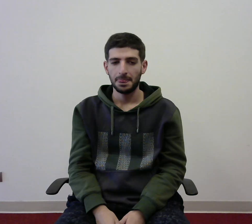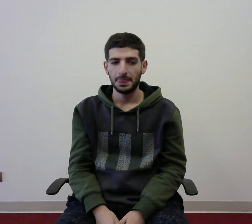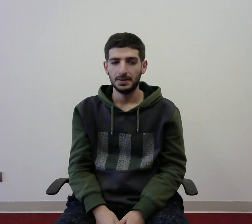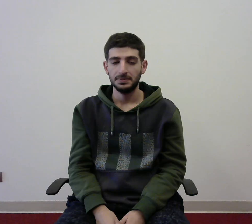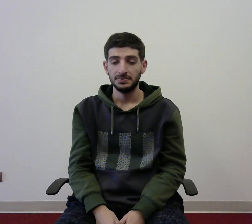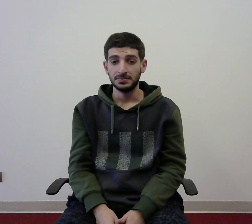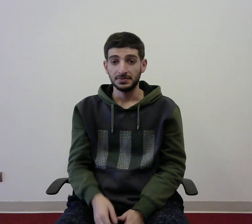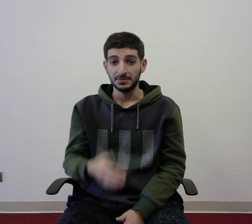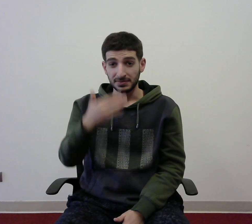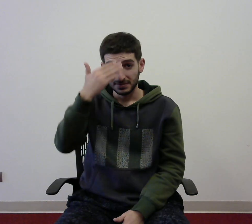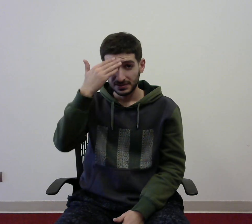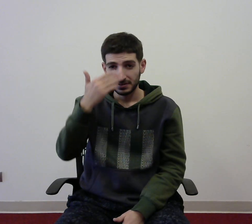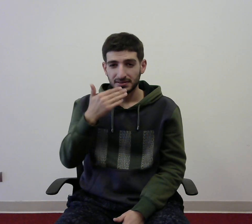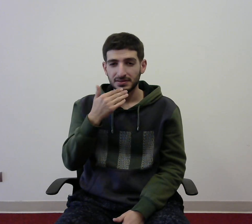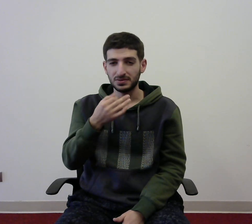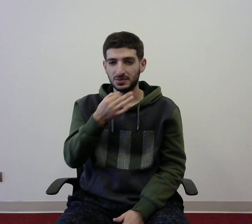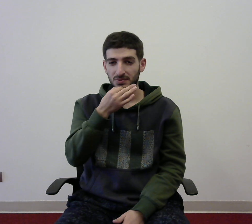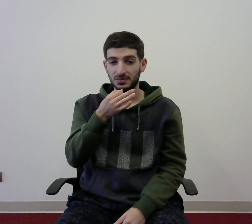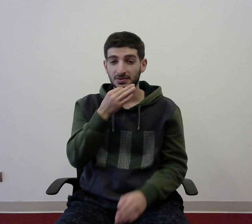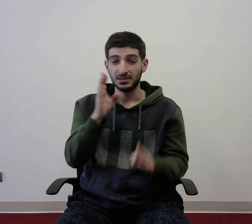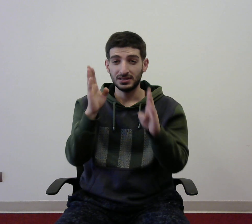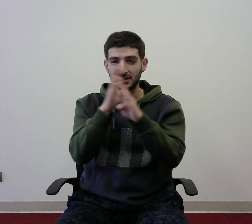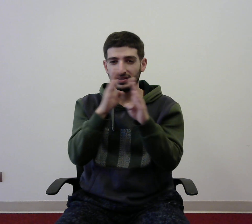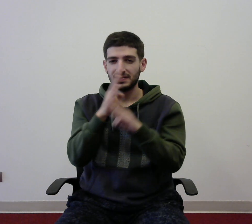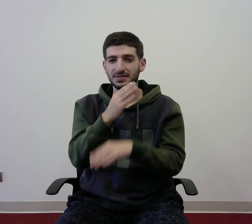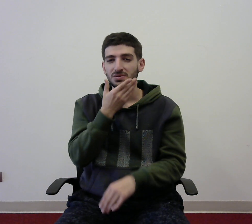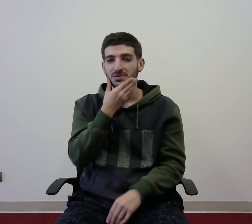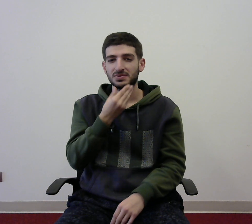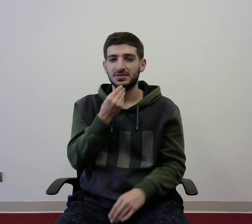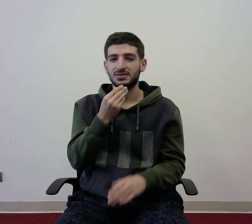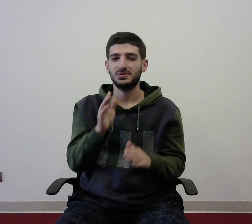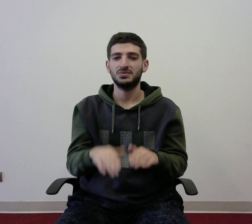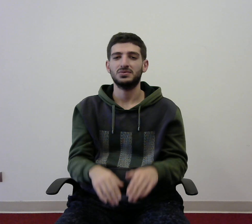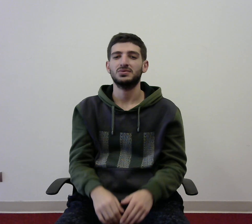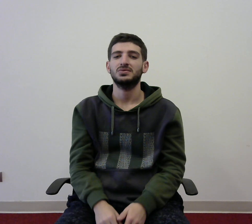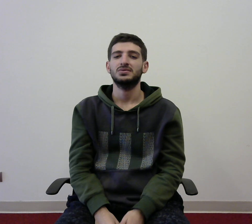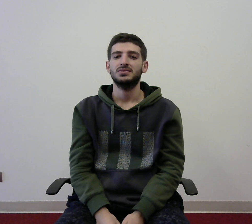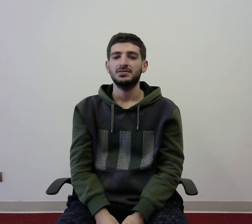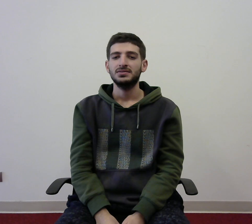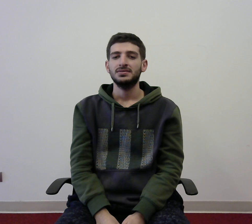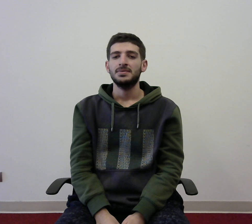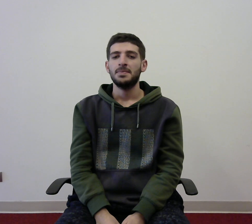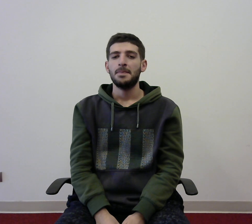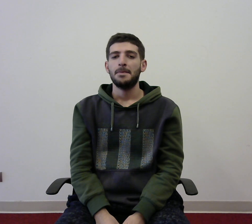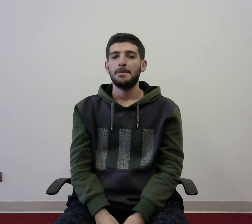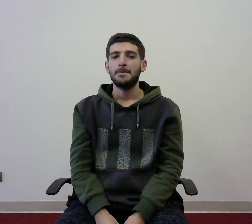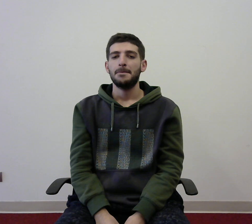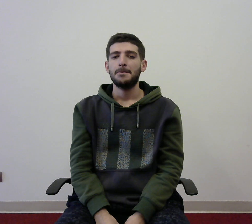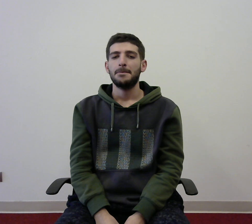Yazda havalar qəşəng olur